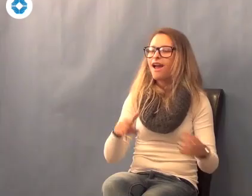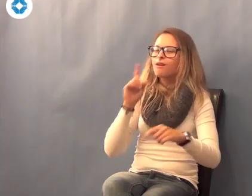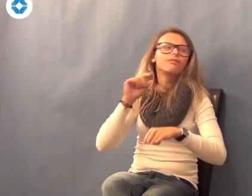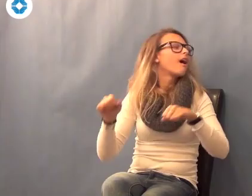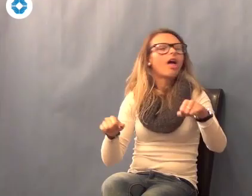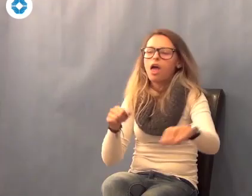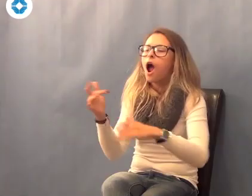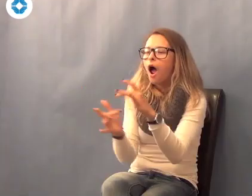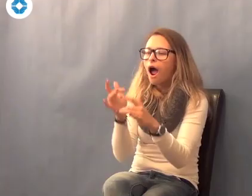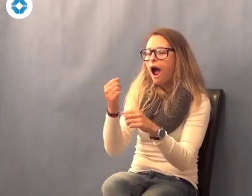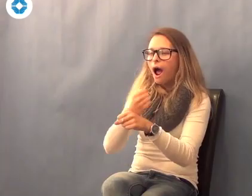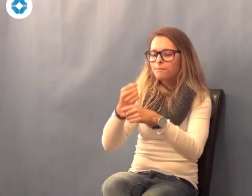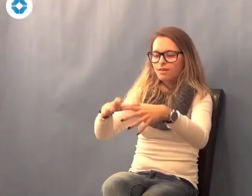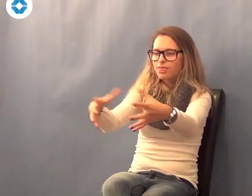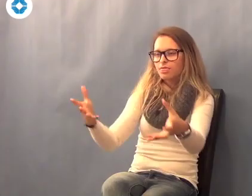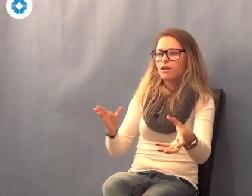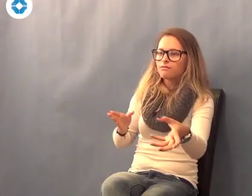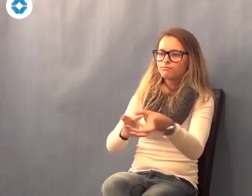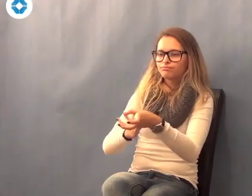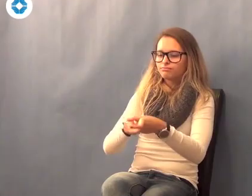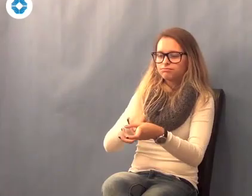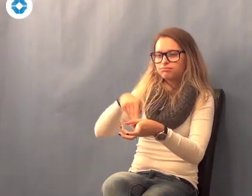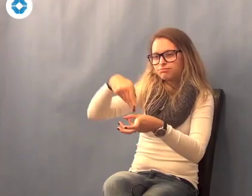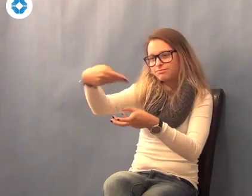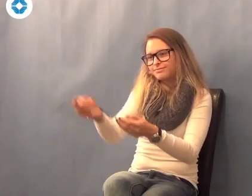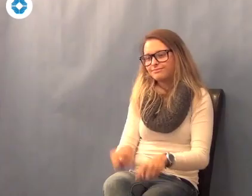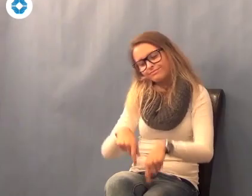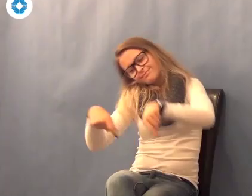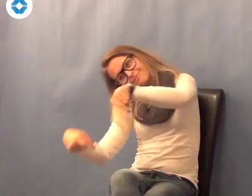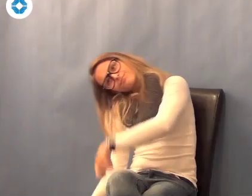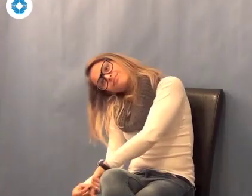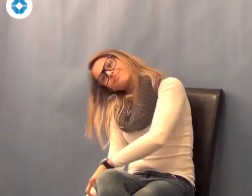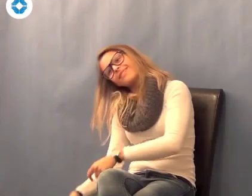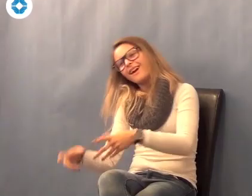Sam wjechał na kamień, przewrócił się i upadł na ziemię.